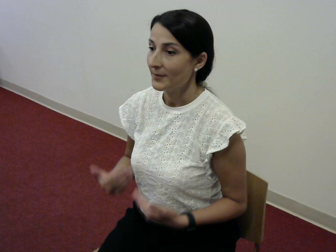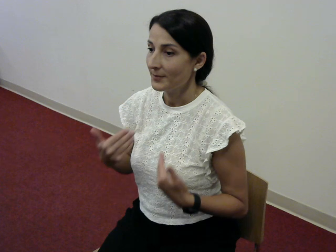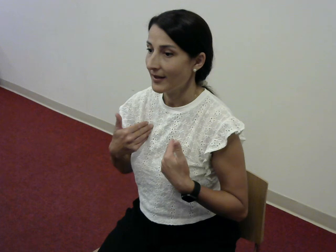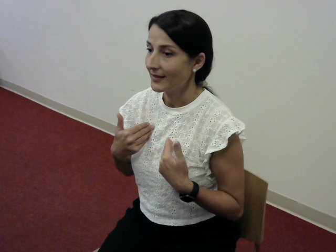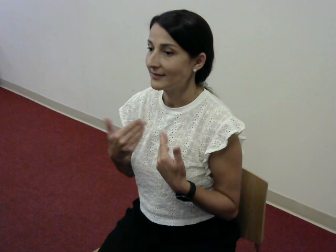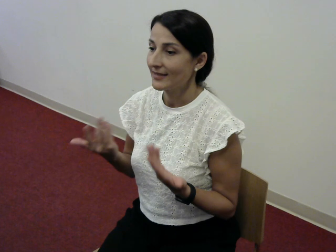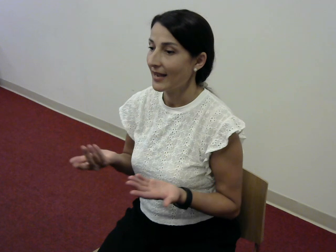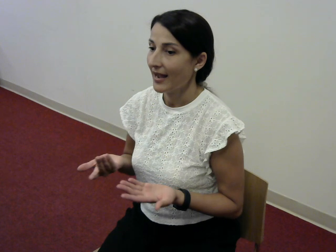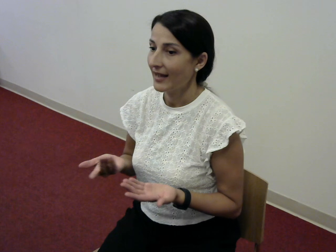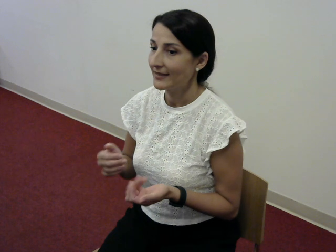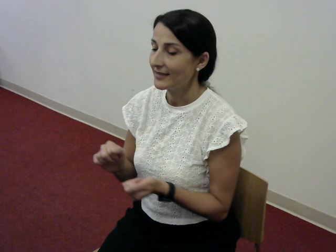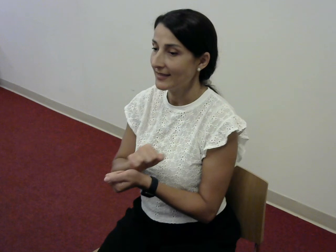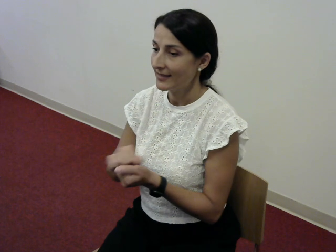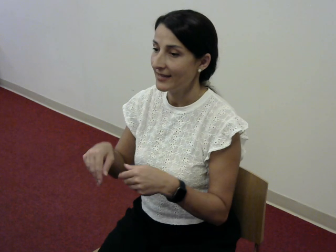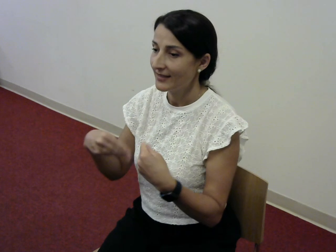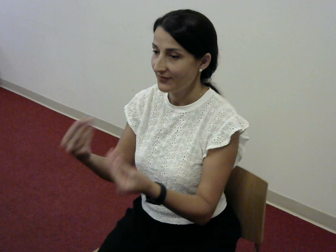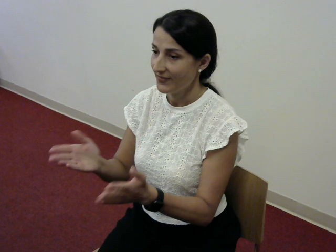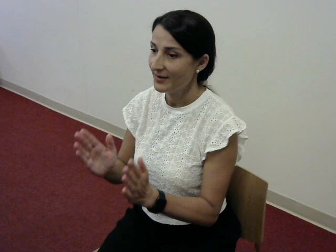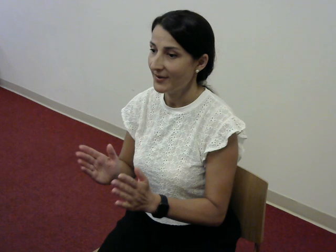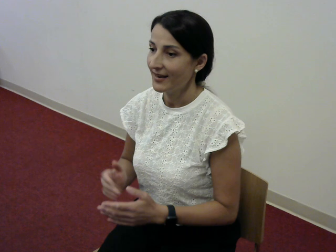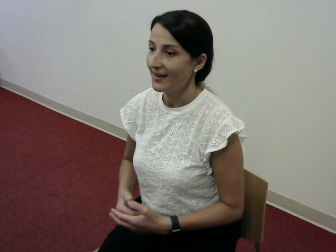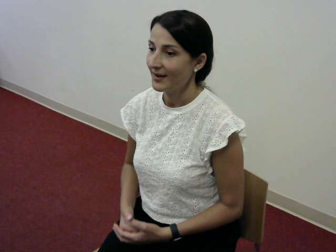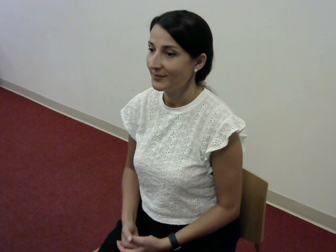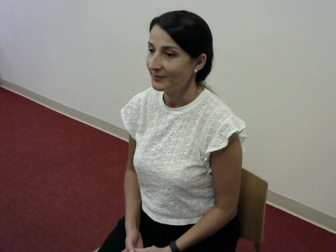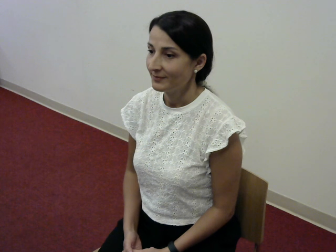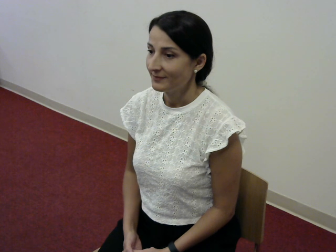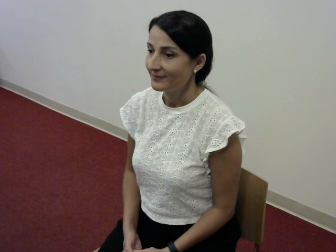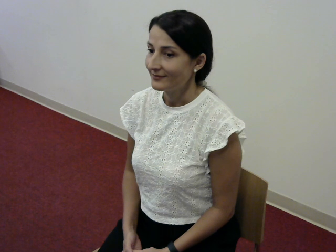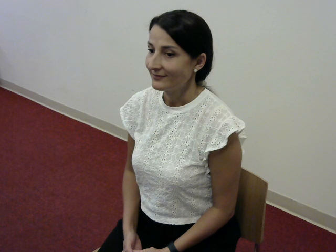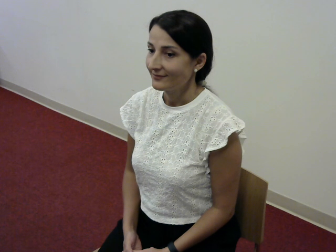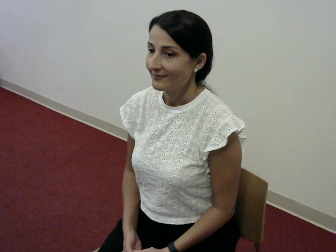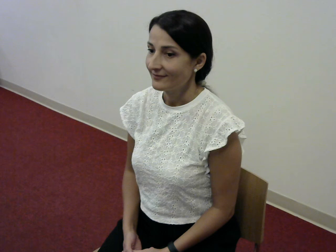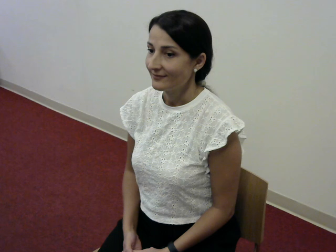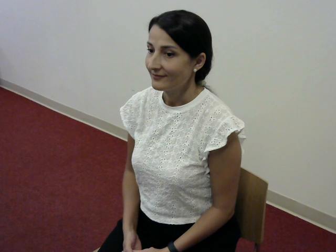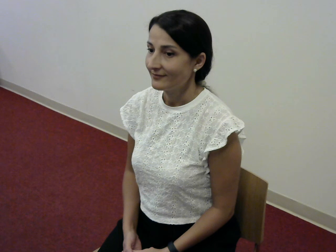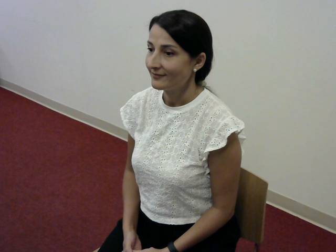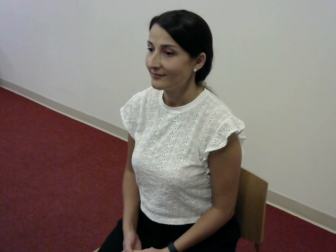Mən hansı sənədləri verməliyəm?